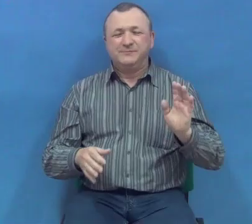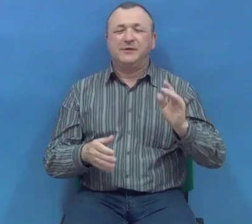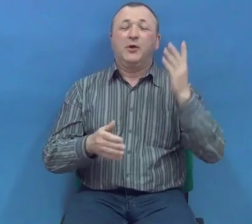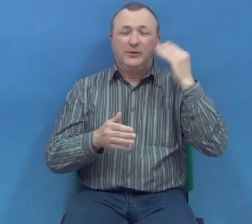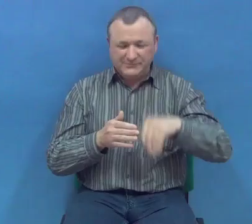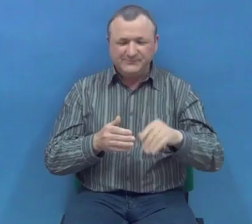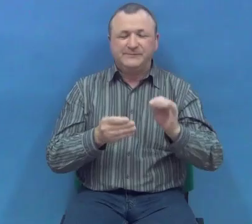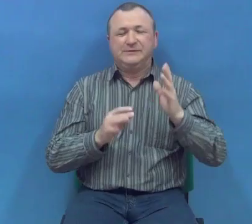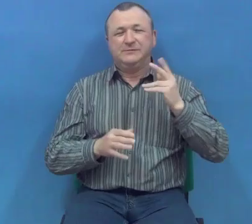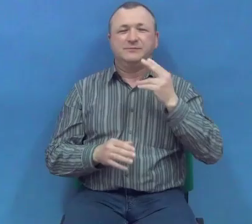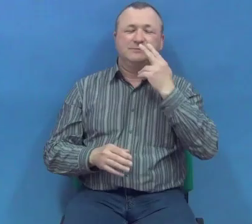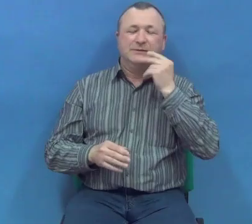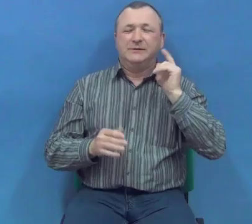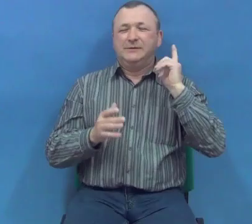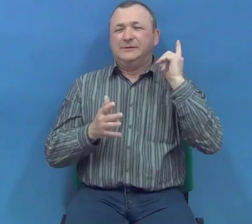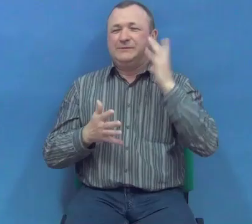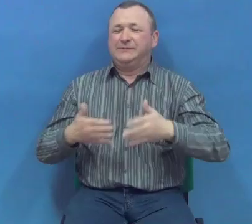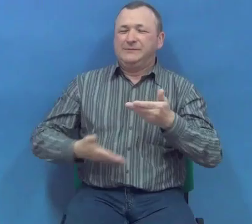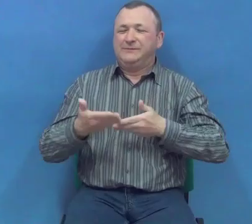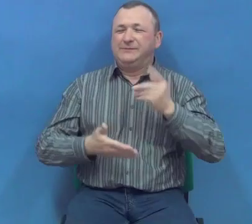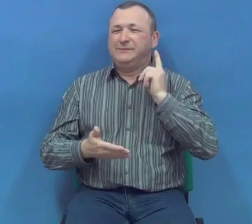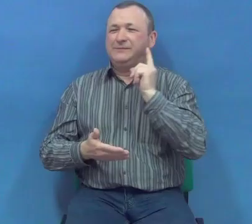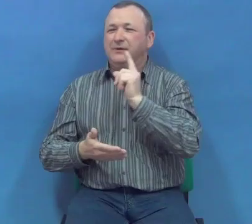W końcu Charlie Chaplin szybko odszedł.